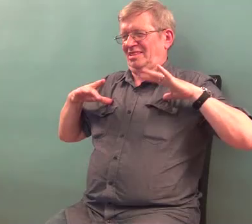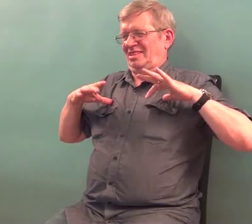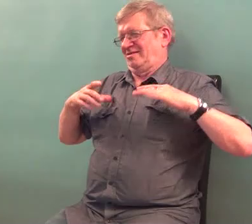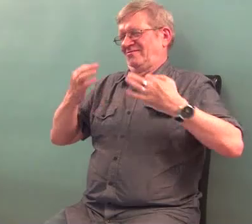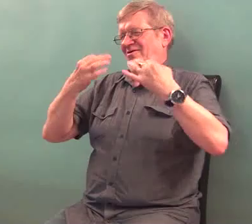Wolny.